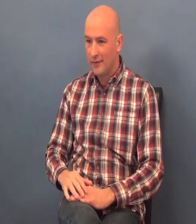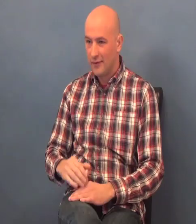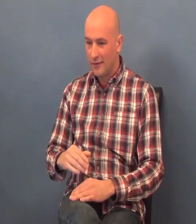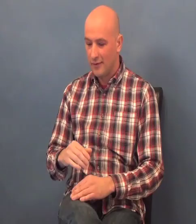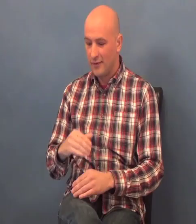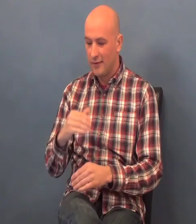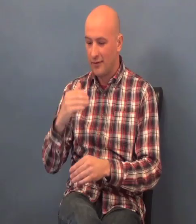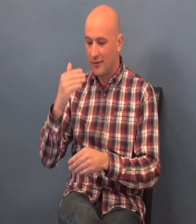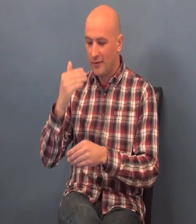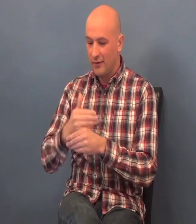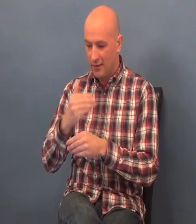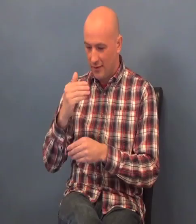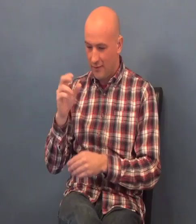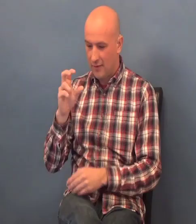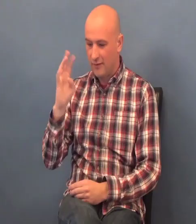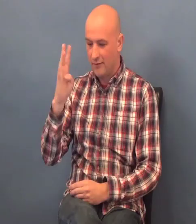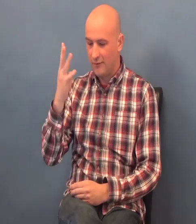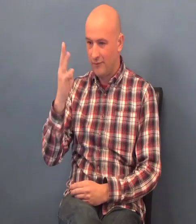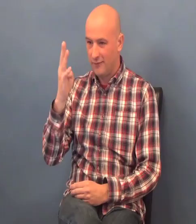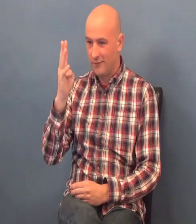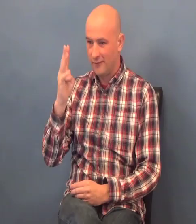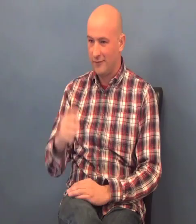Wieczorem w czwartek, czwartego.